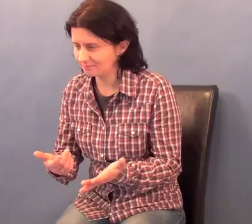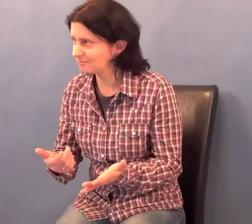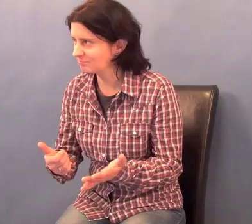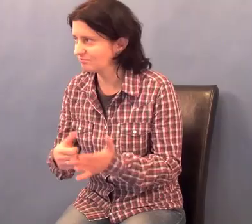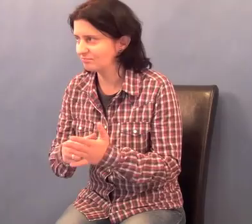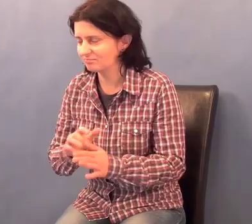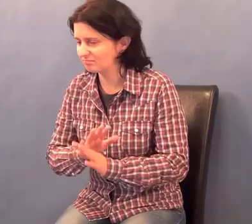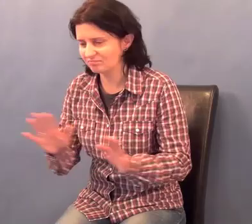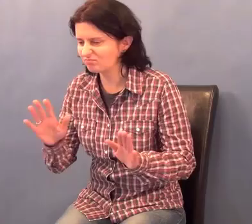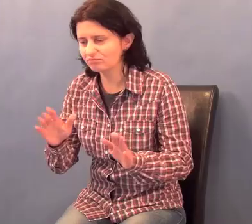Wycieczkę mam.